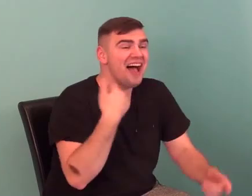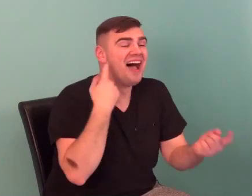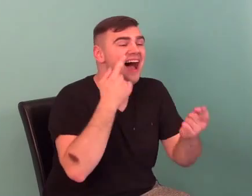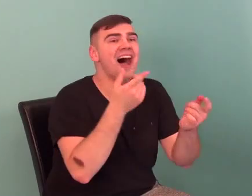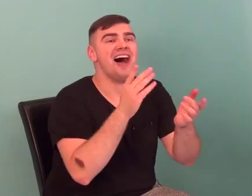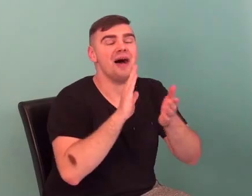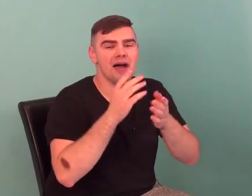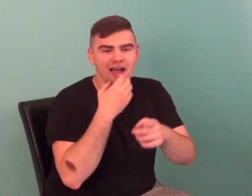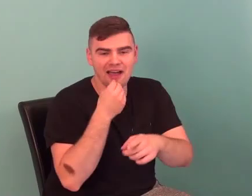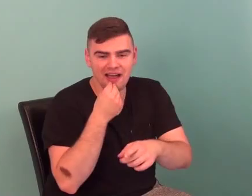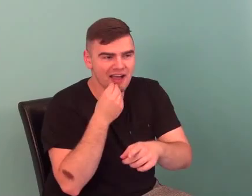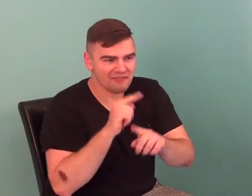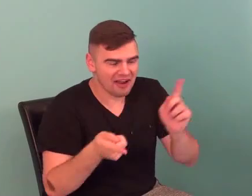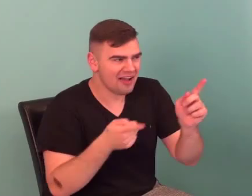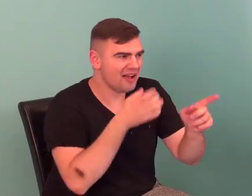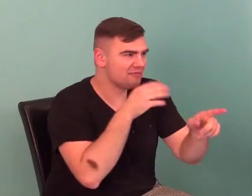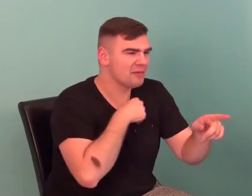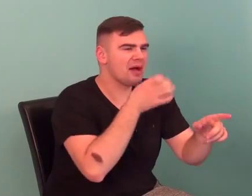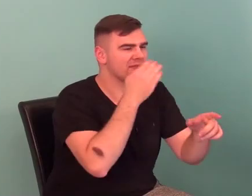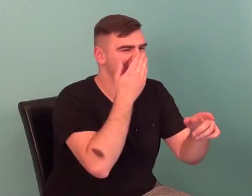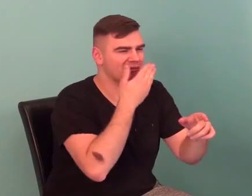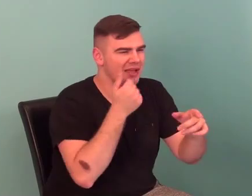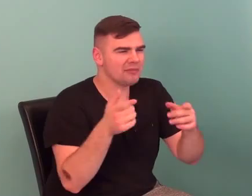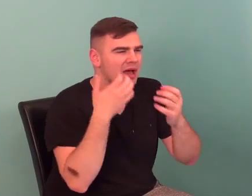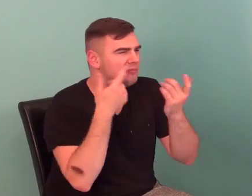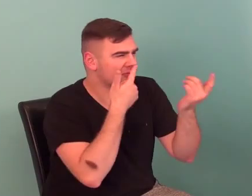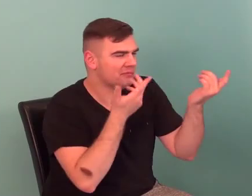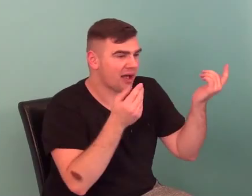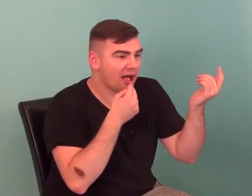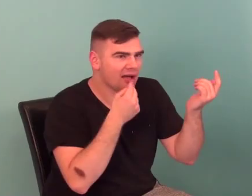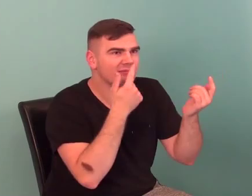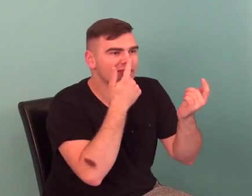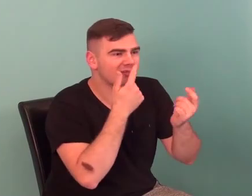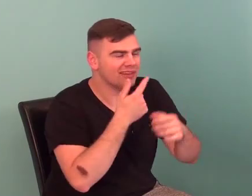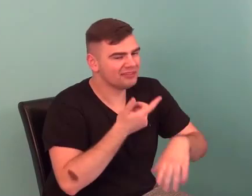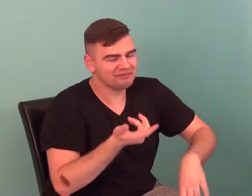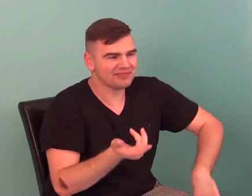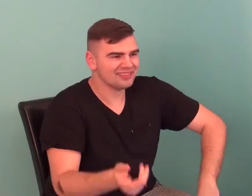Myślałem sobie, gdzie można tak, że nie wolno jeść, a wolno pić, więc w cyrku bo lew poczuje zapach jedzenia, a picia nie.